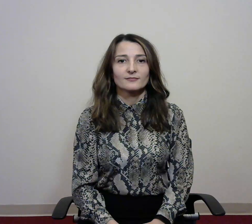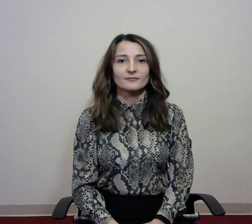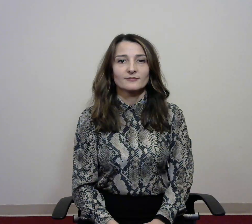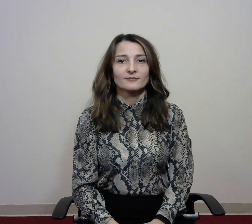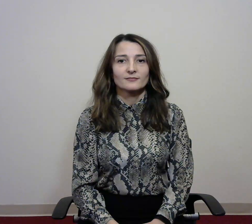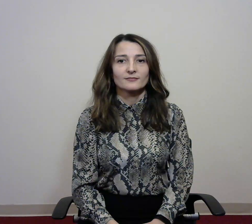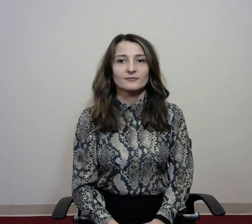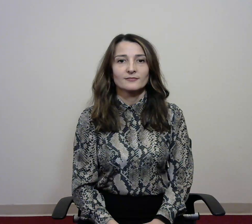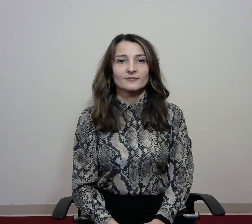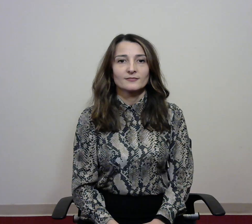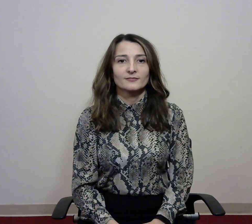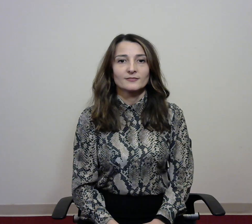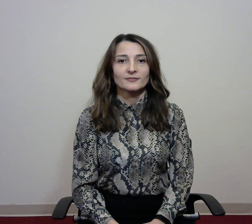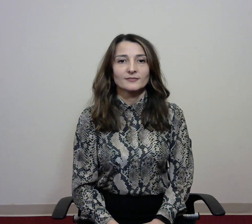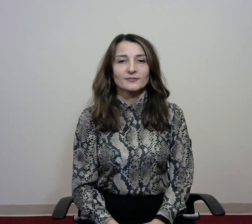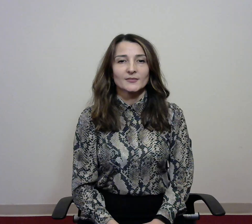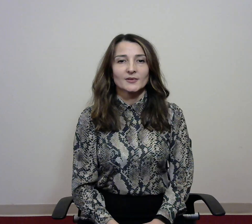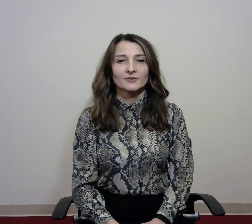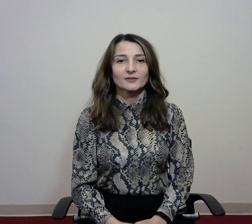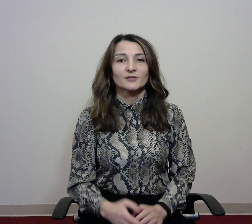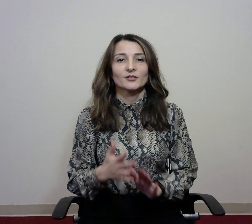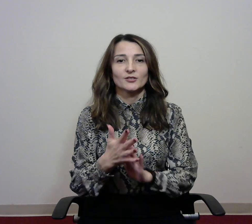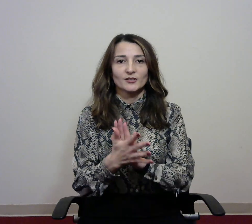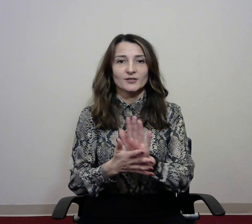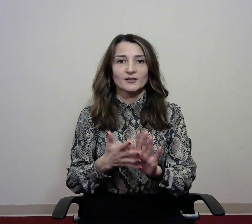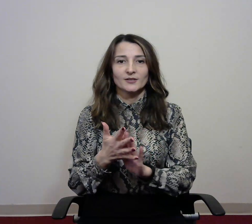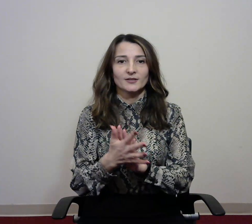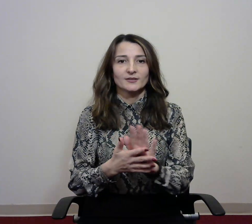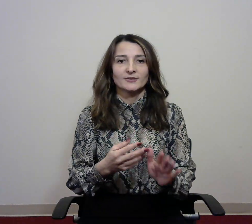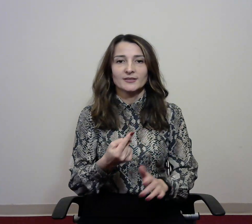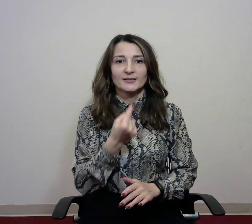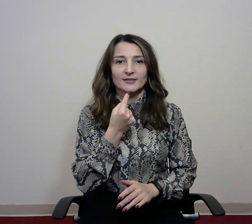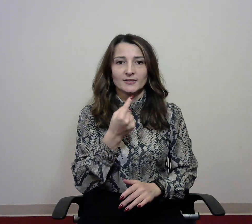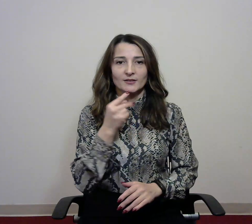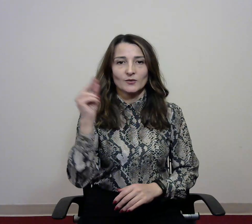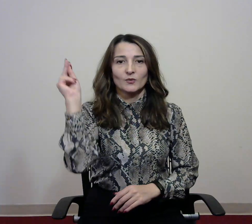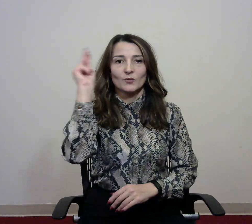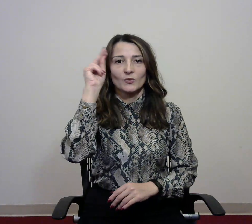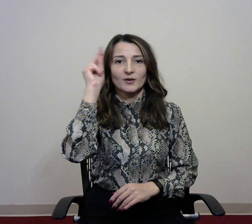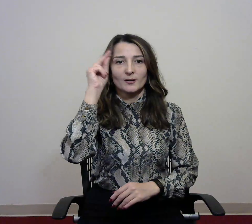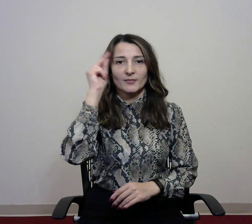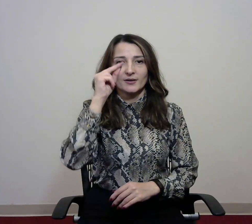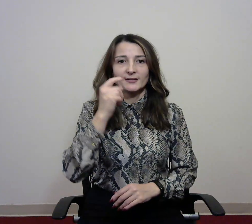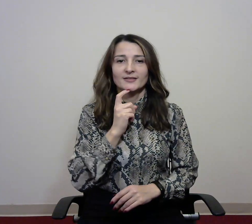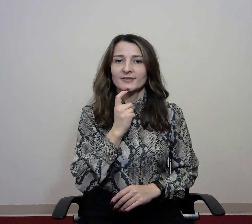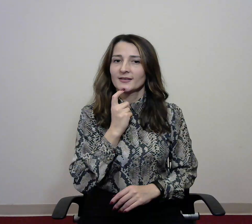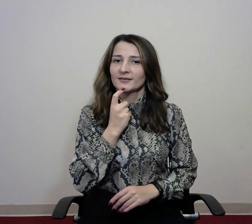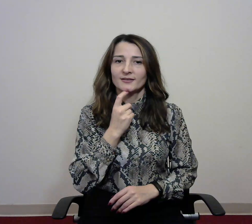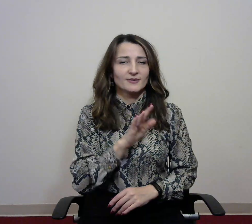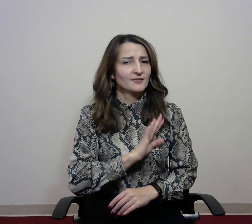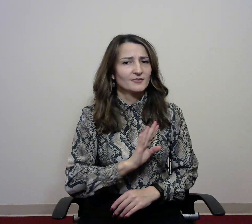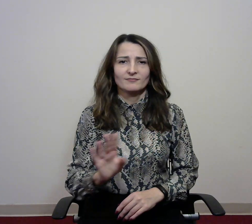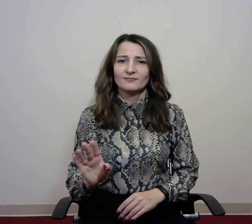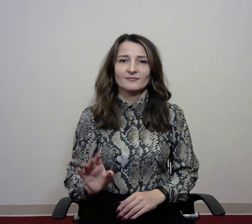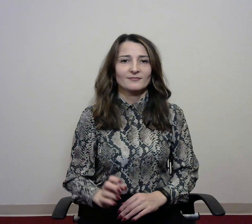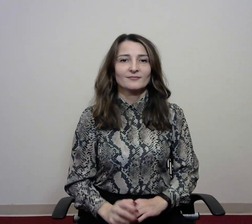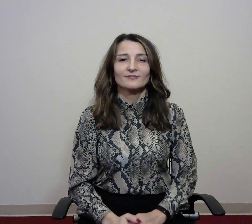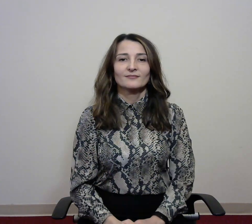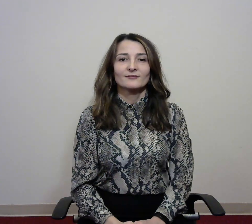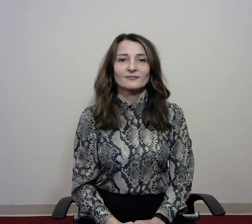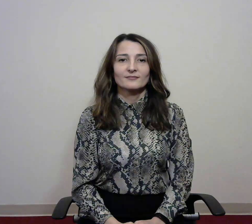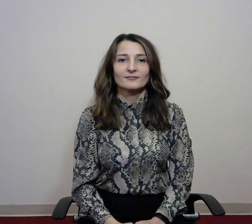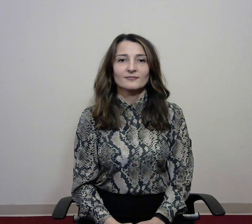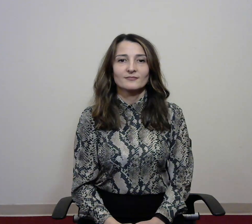İşarə dilini öyrənmək çətin deyil